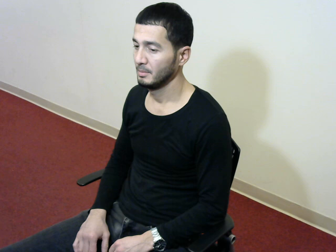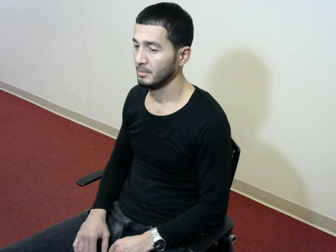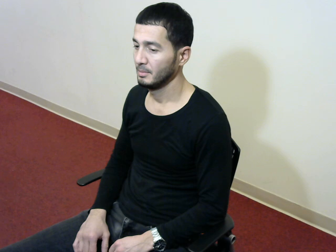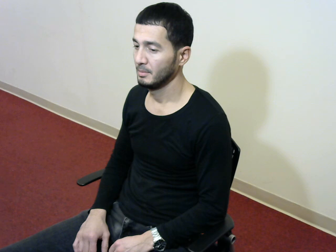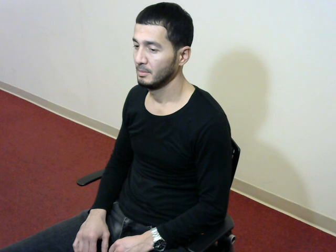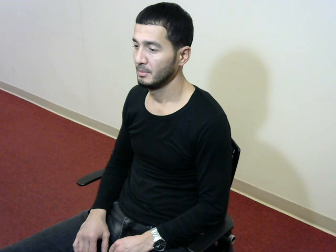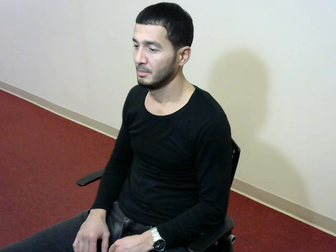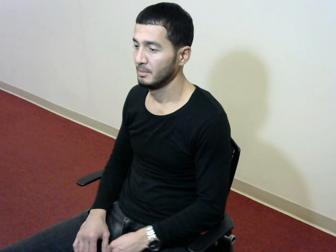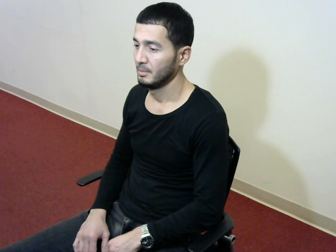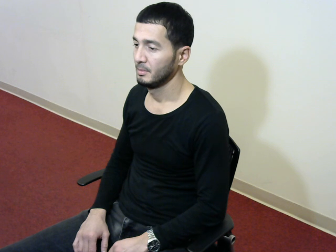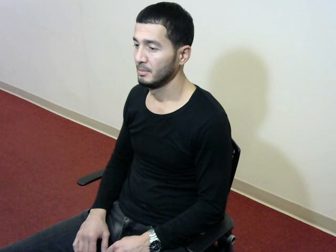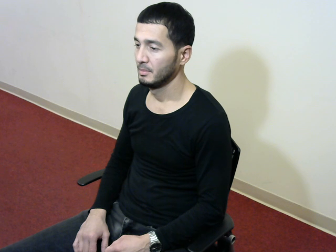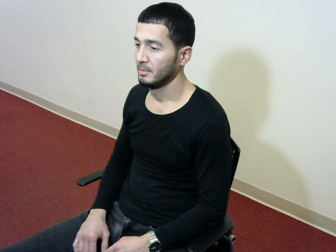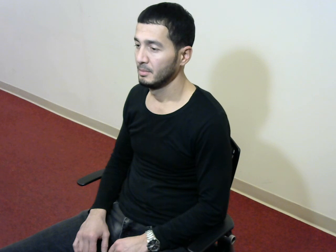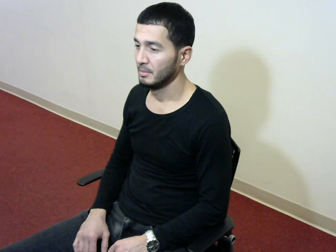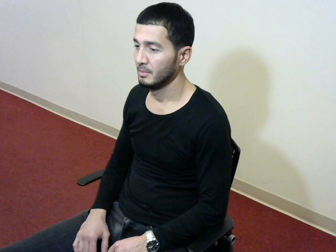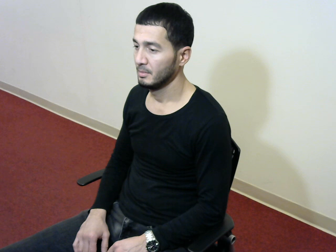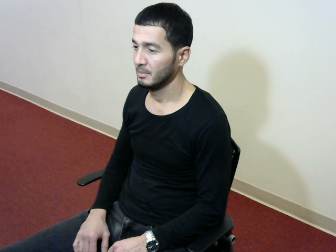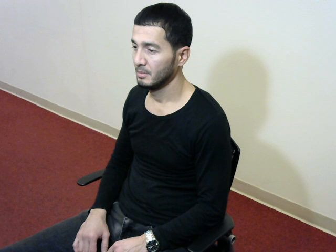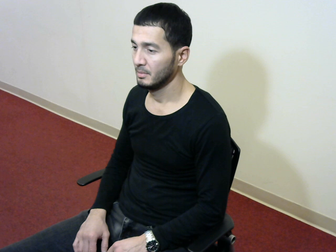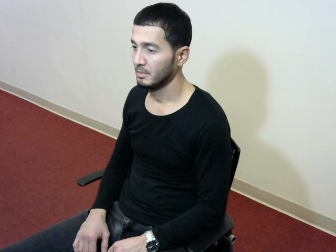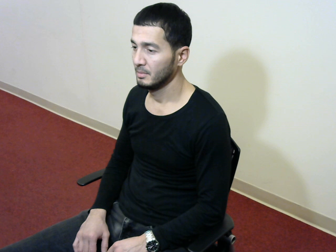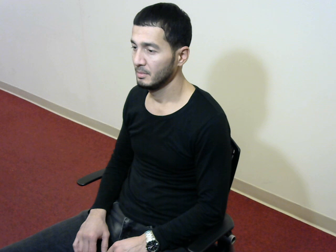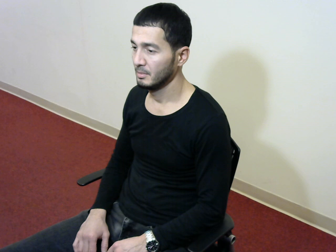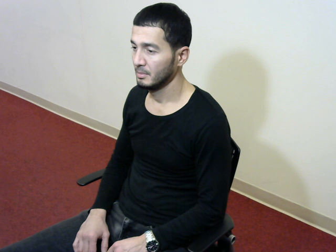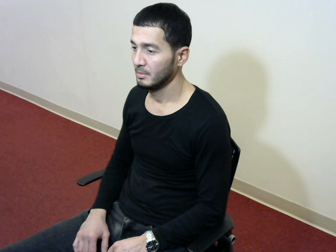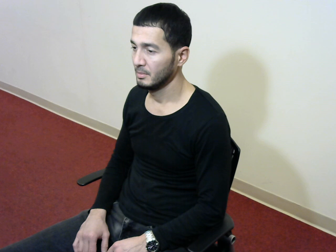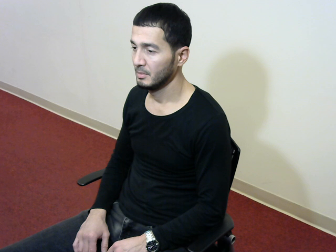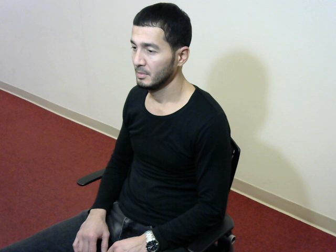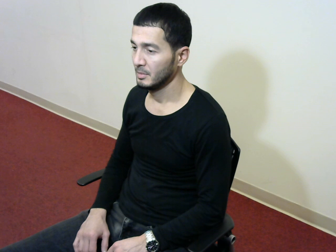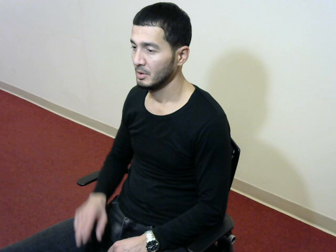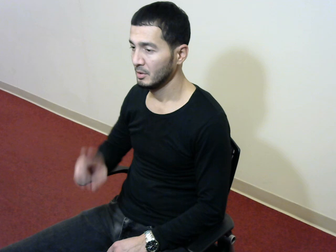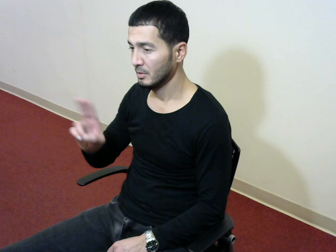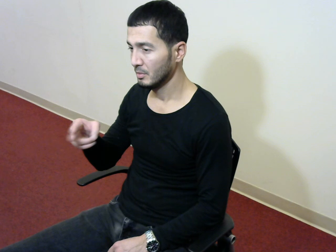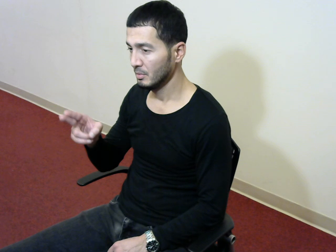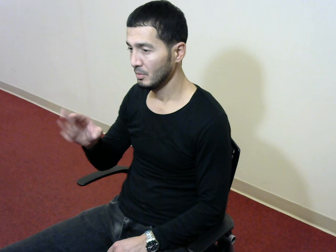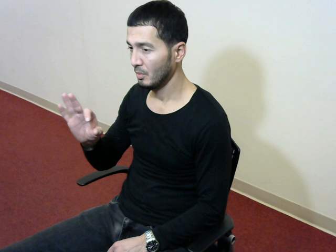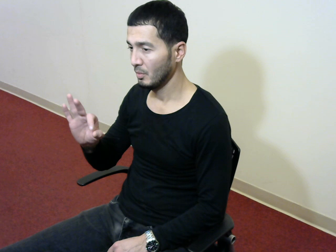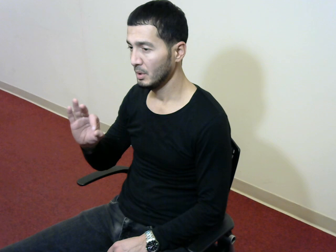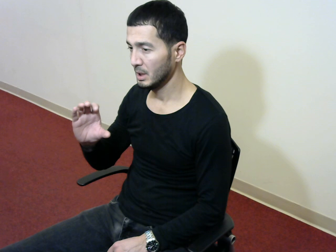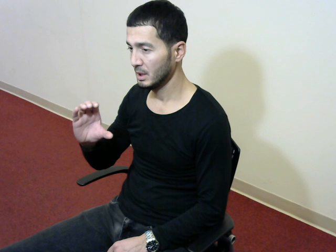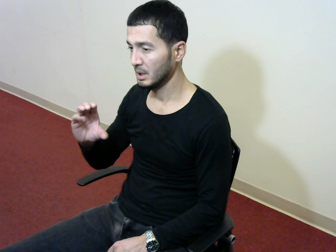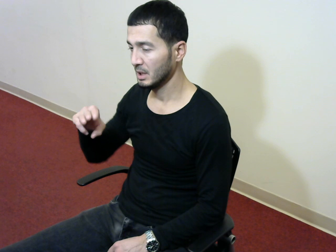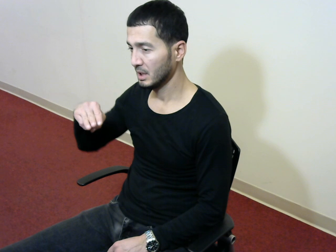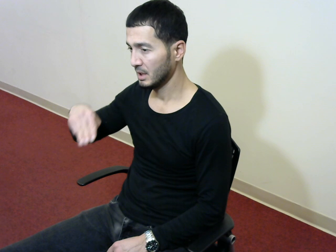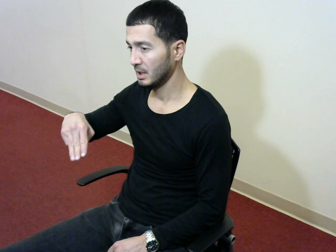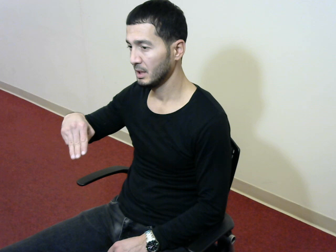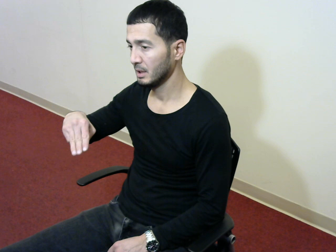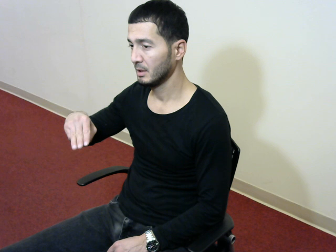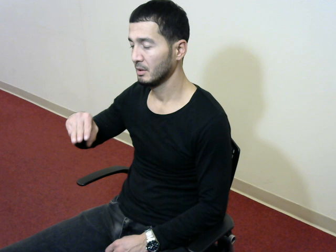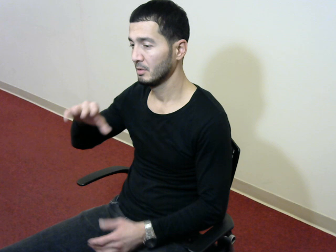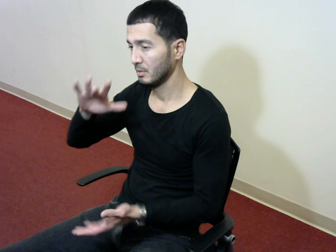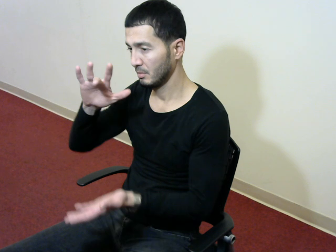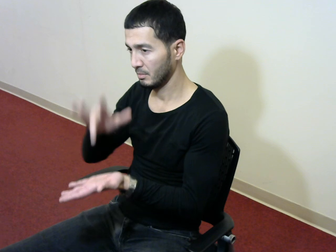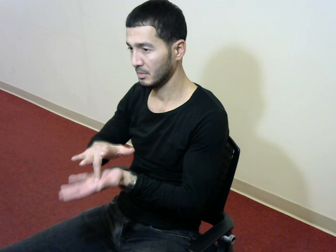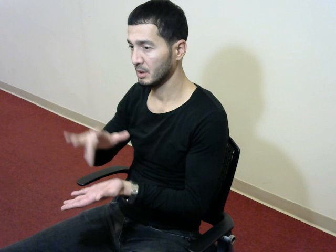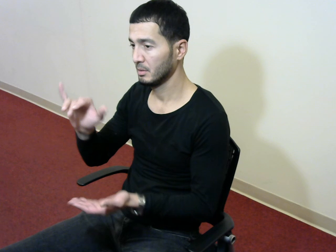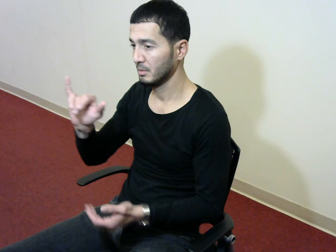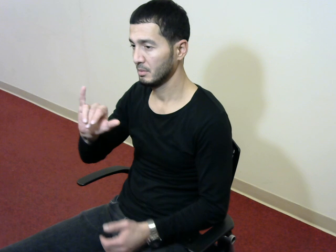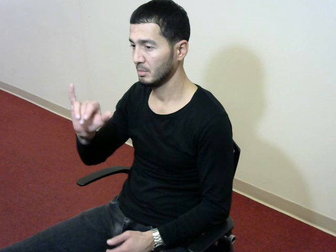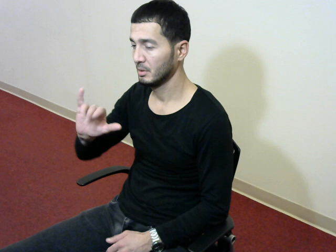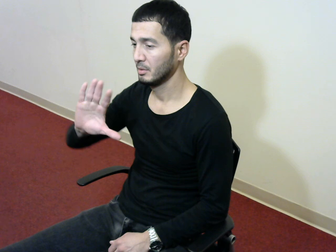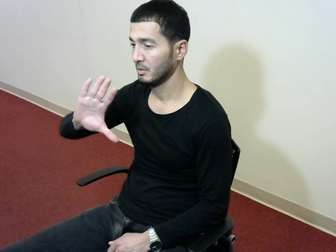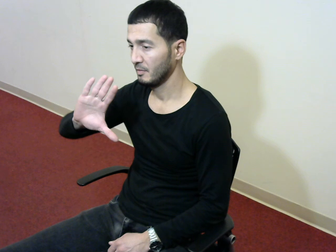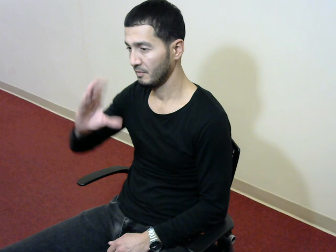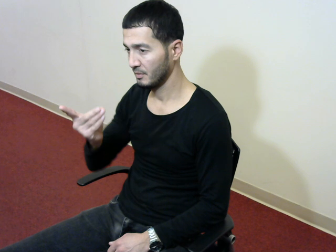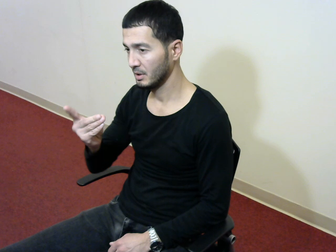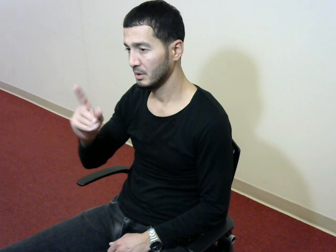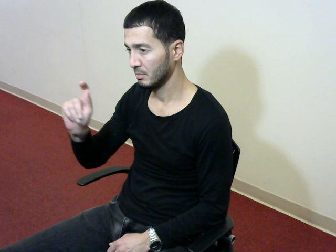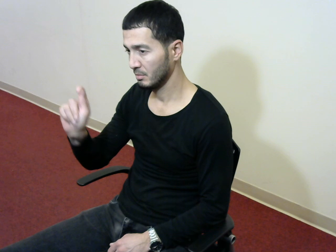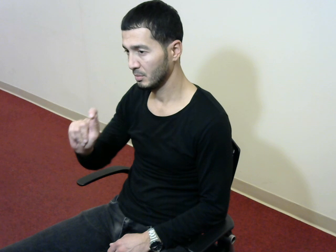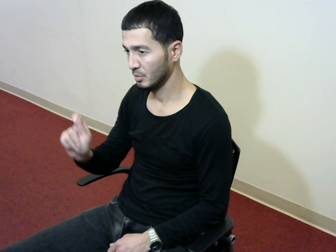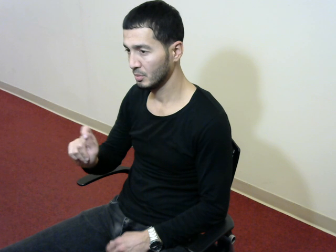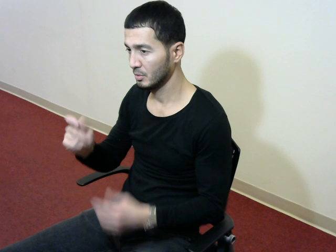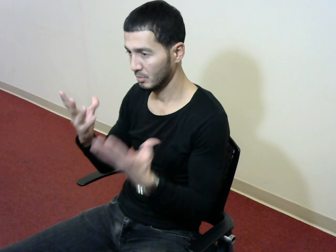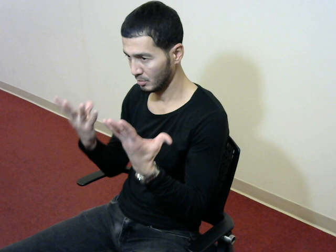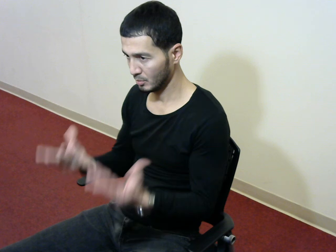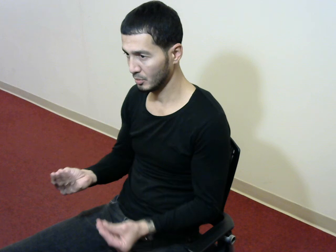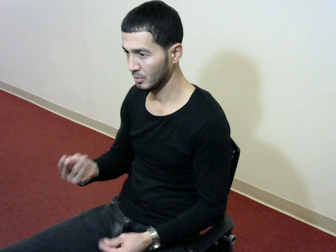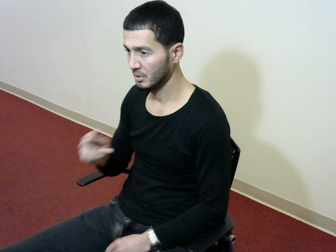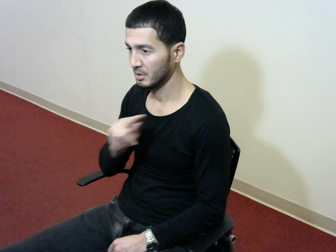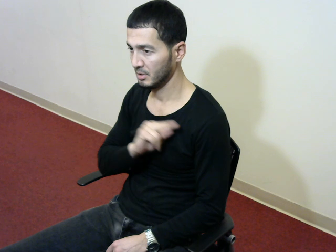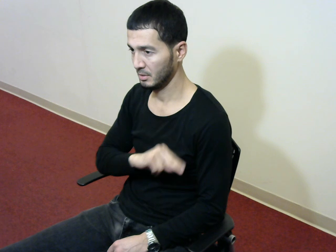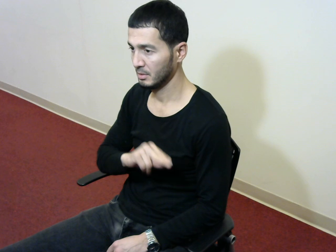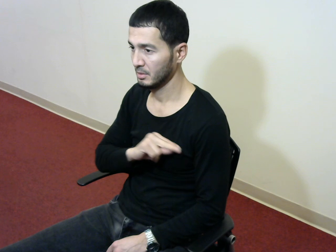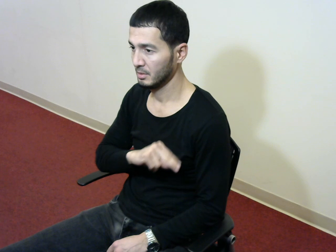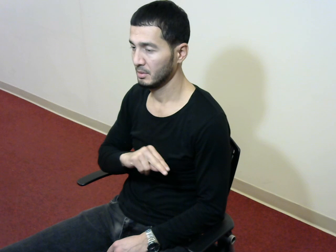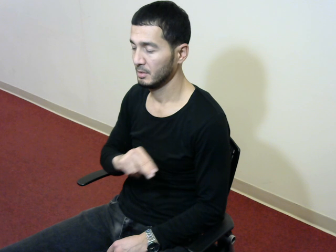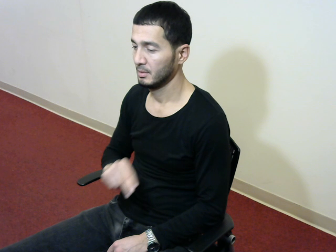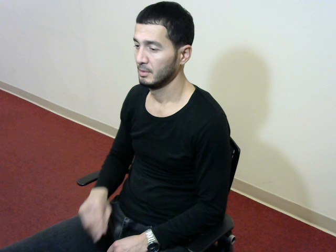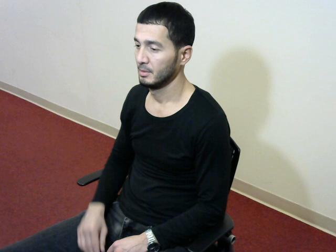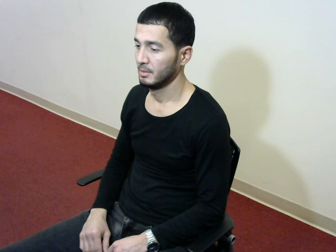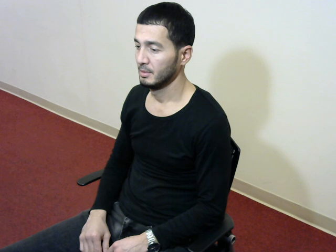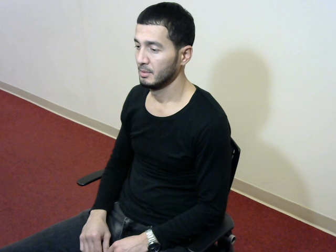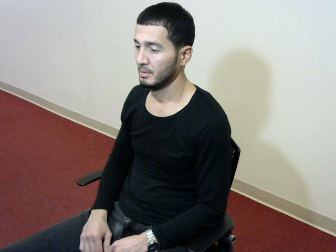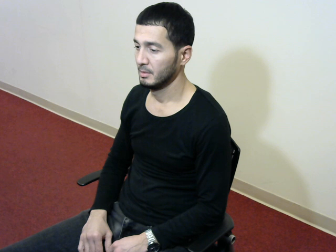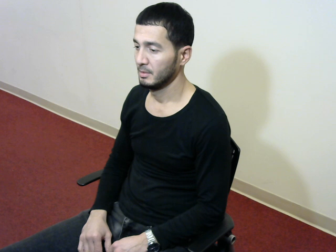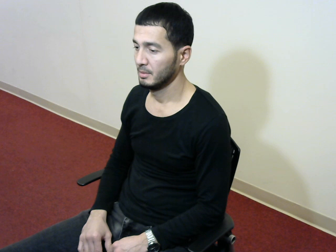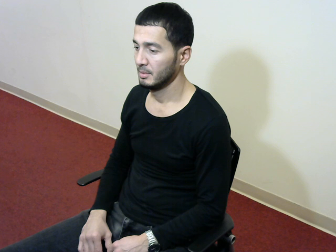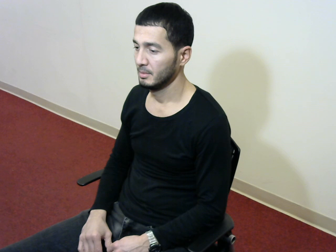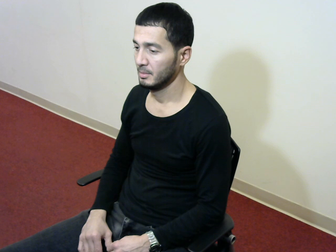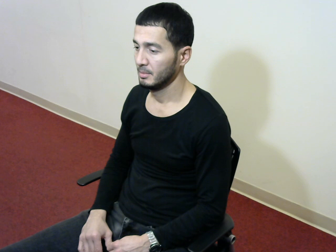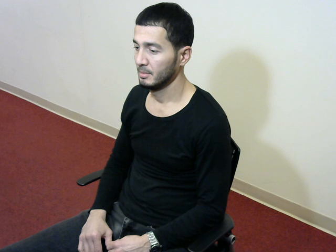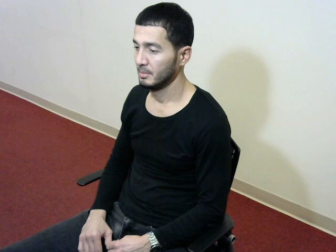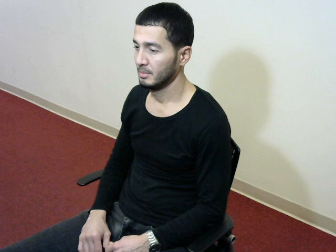DOST mərkəzləri şənbə və bazar günü işləyirmi?